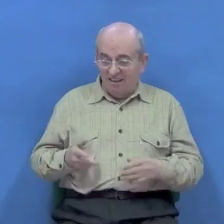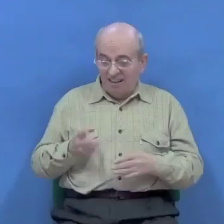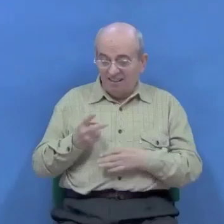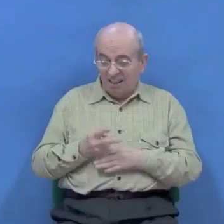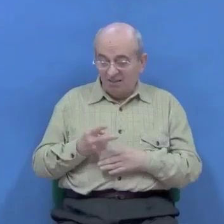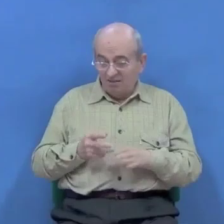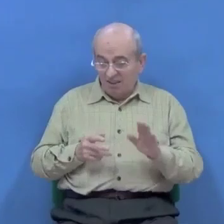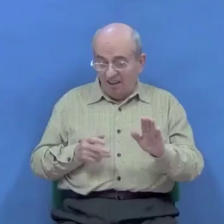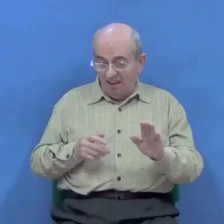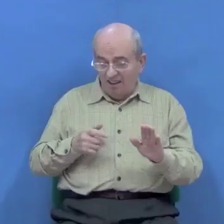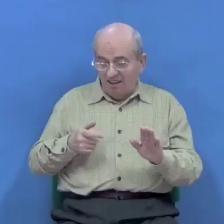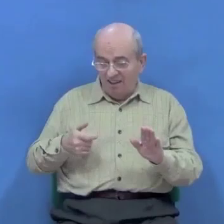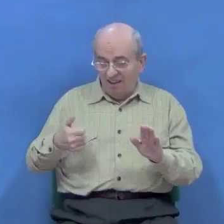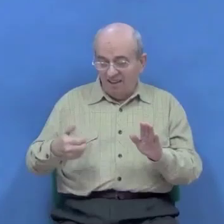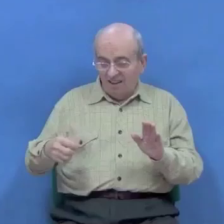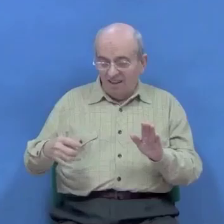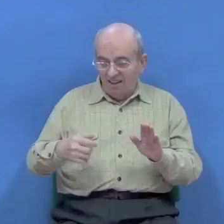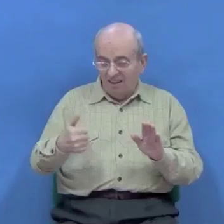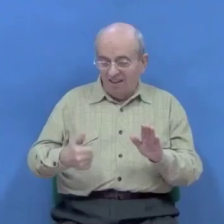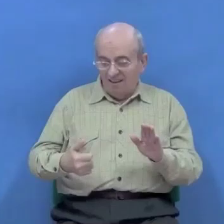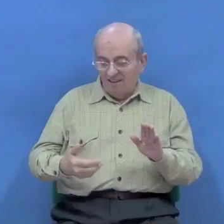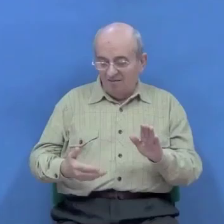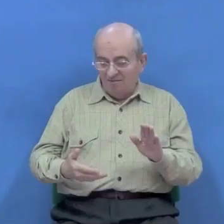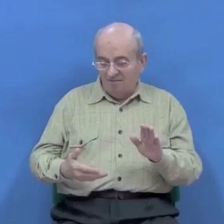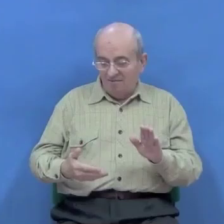Taksówka zatrzymuje się, idący człowiek też się zatrzymuje.